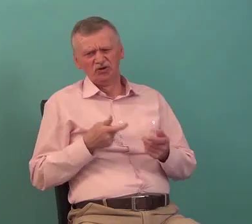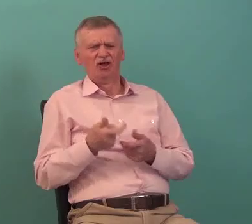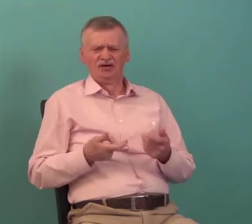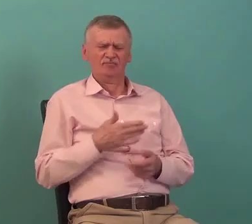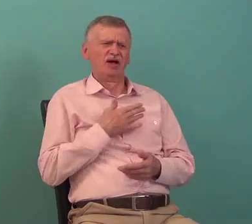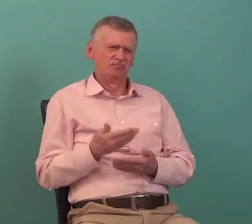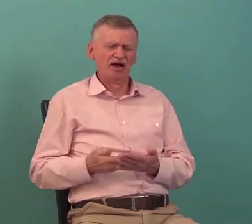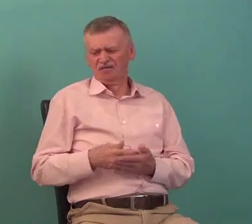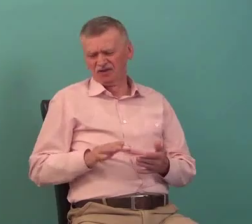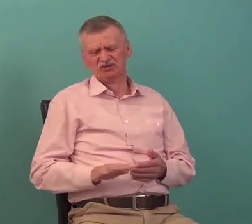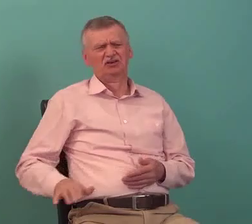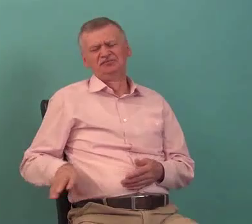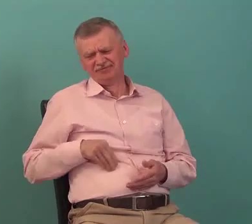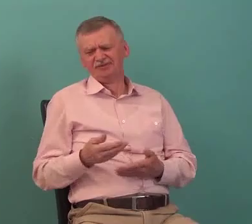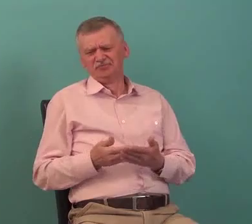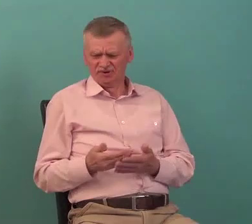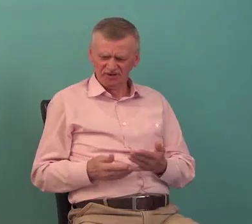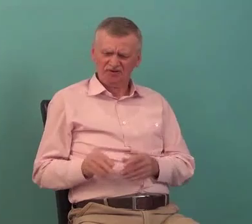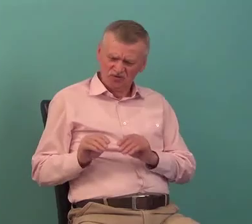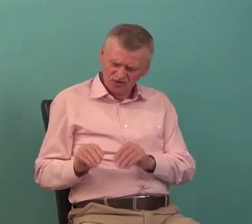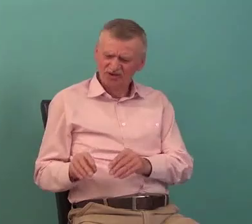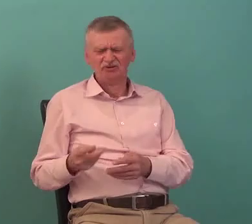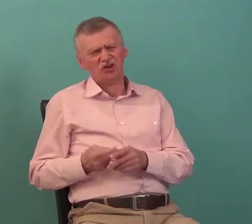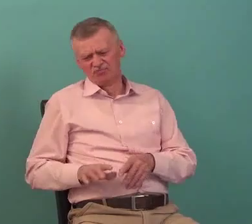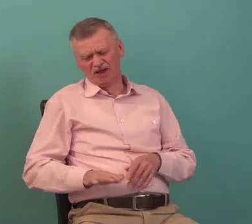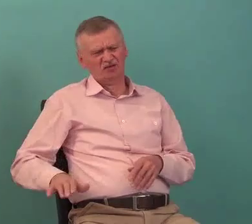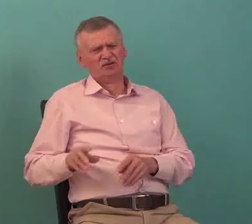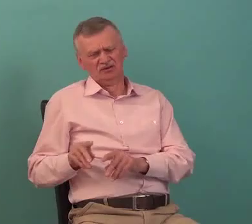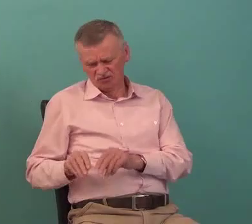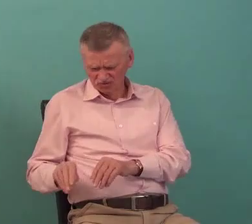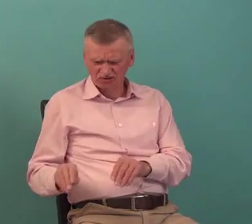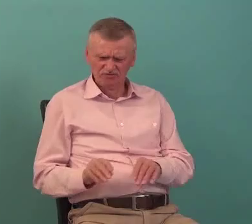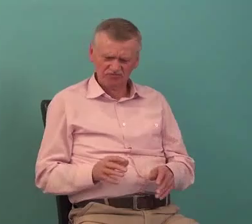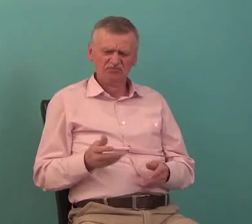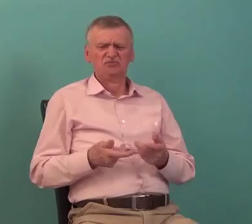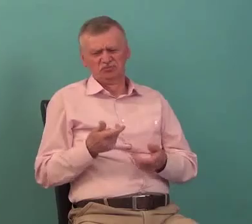Bawię się z dziećmi, rysujemy, trochę je uczę.